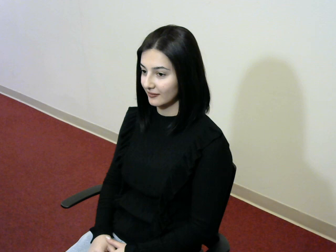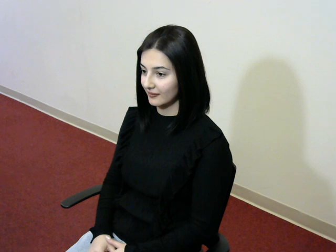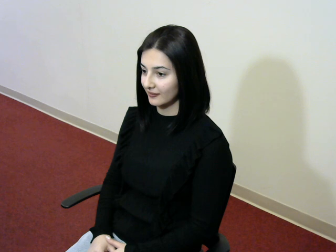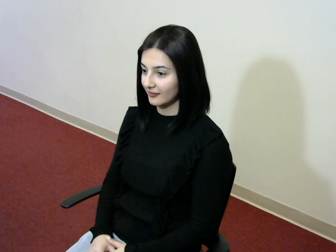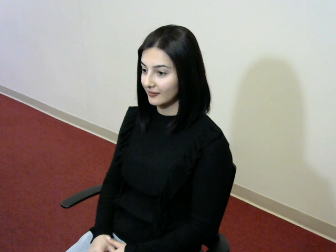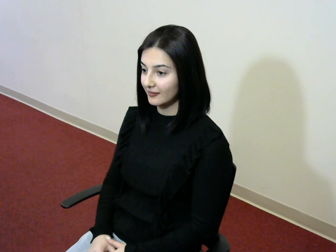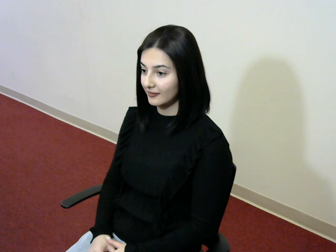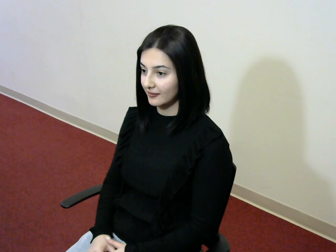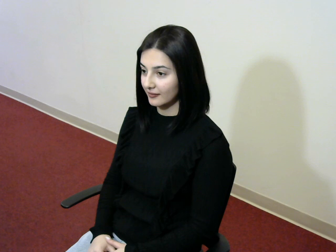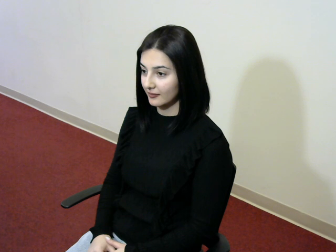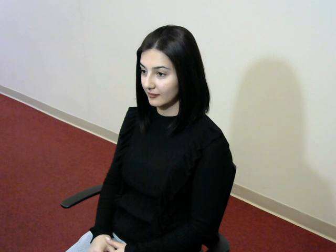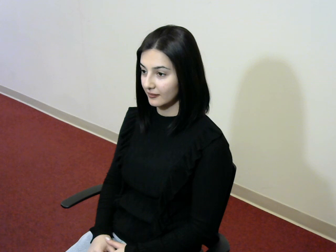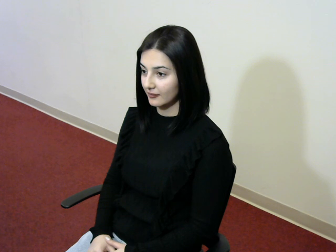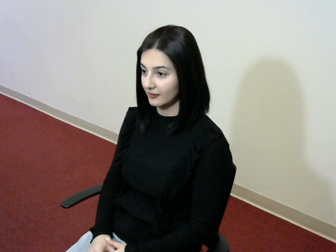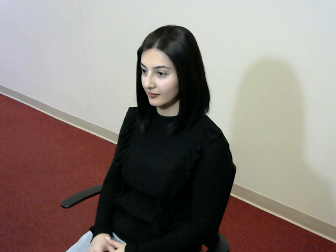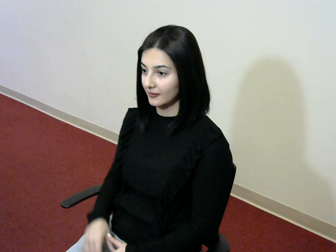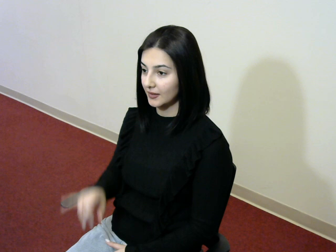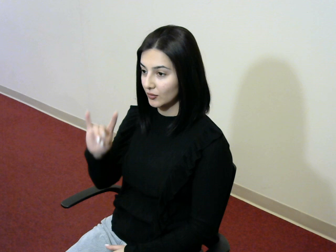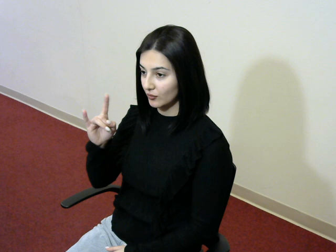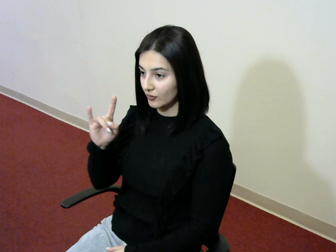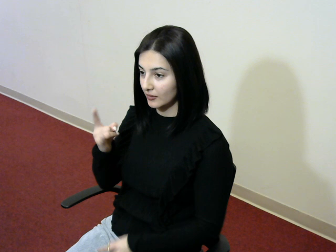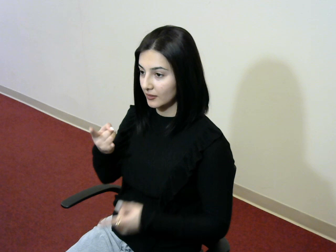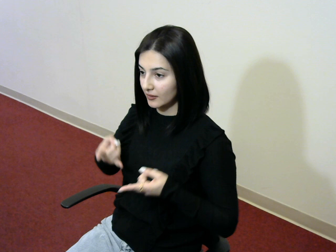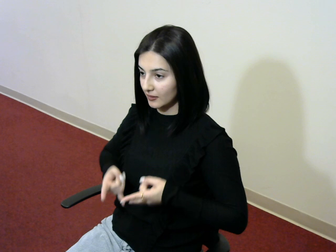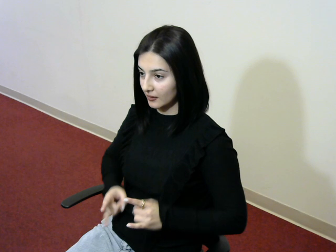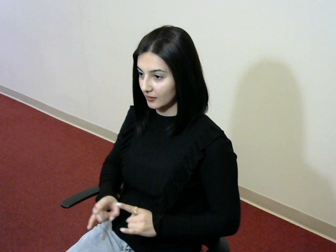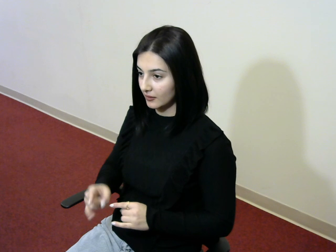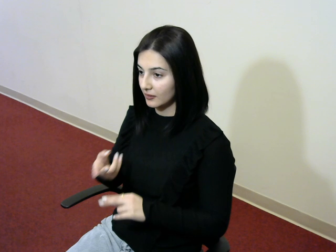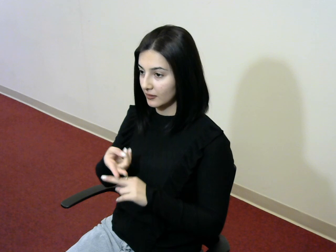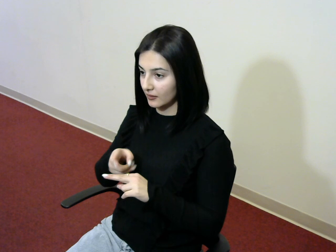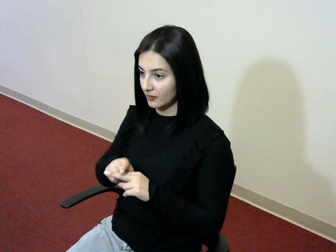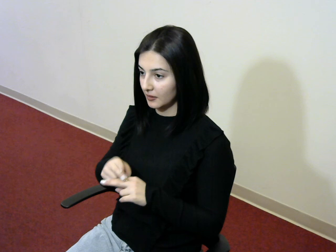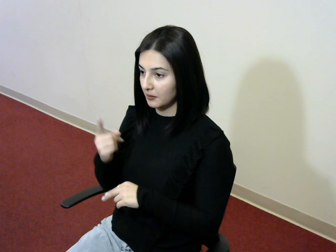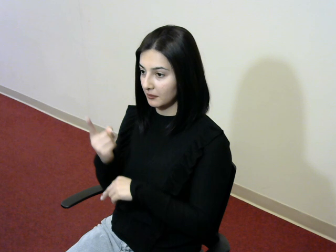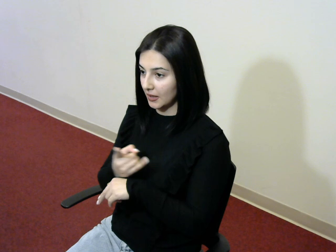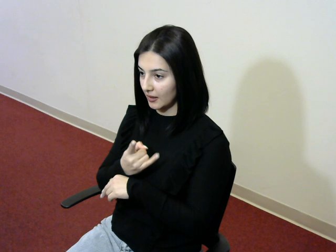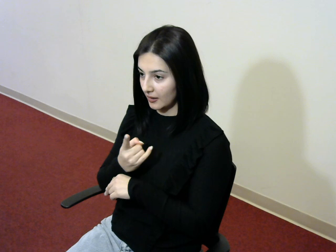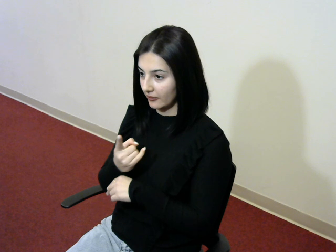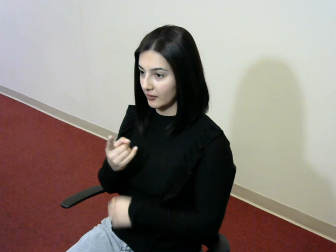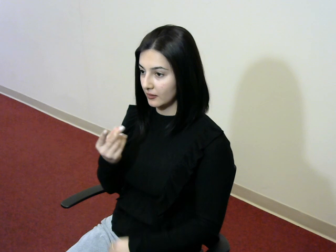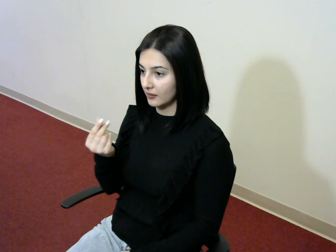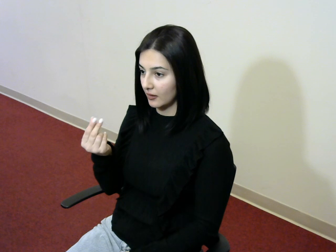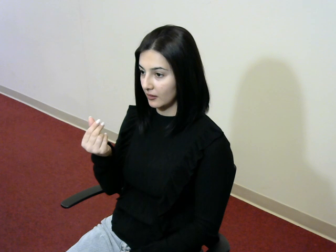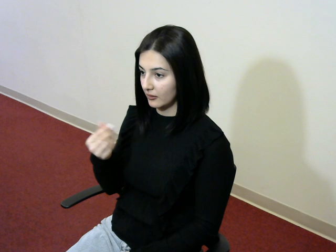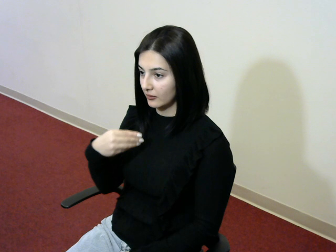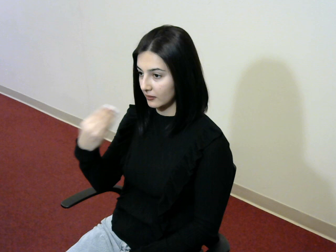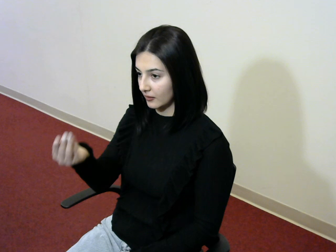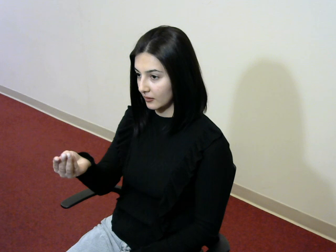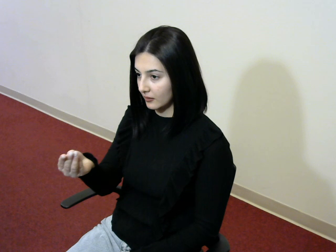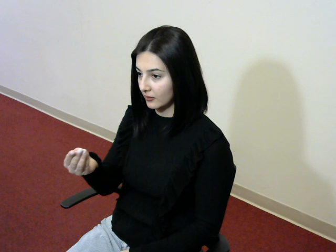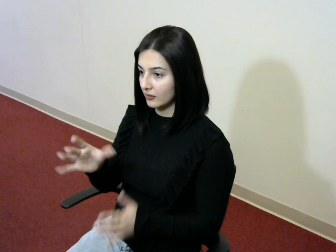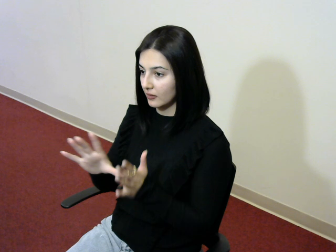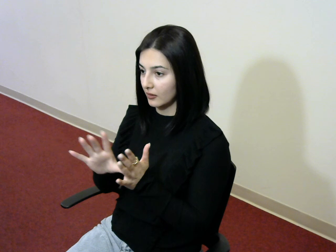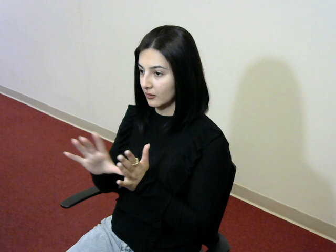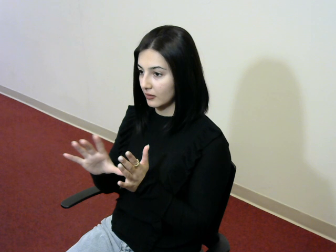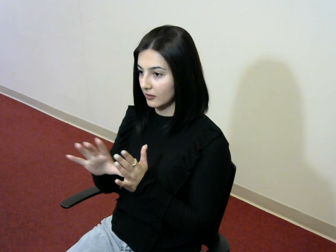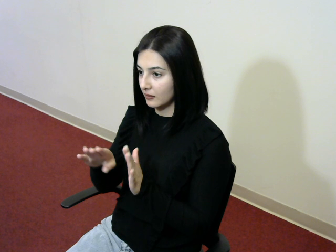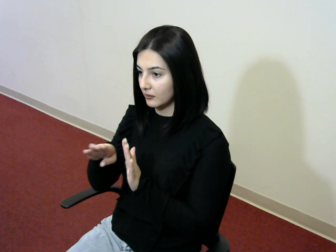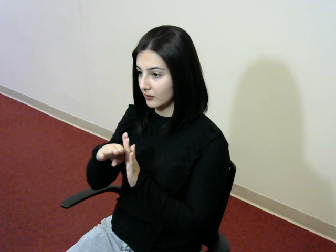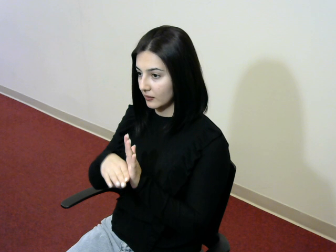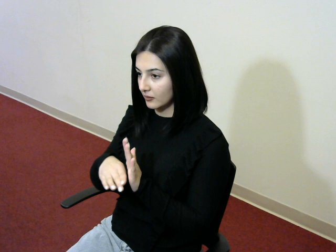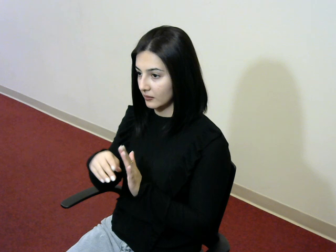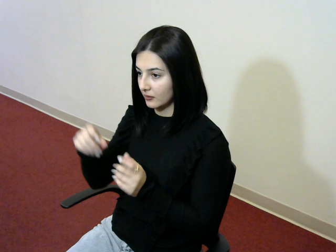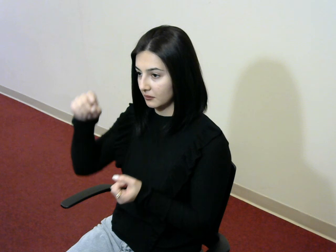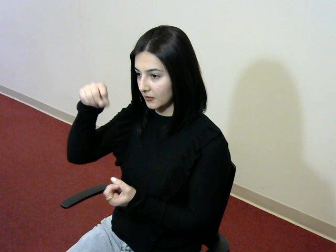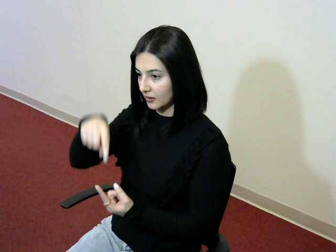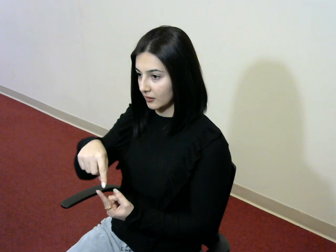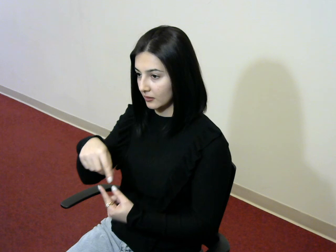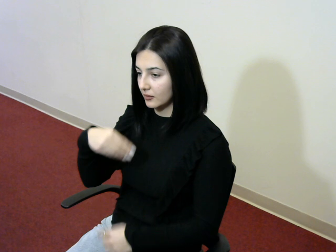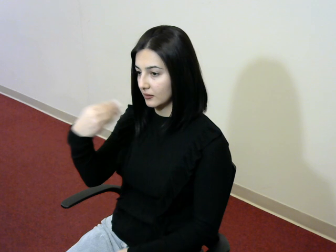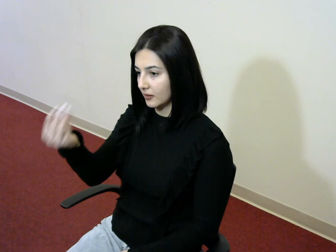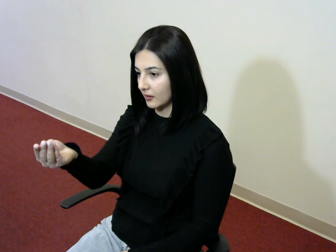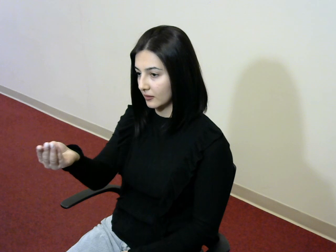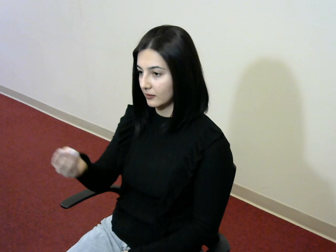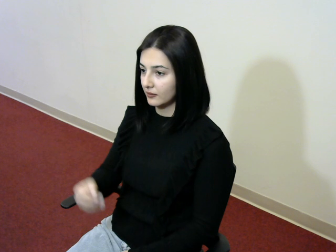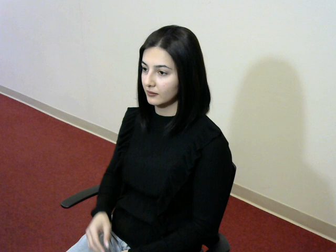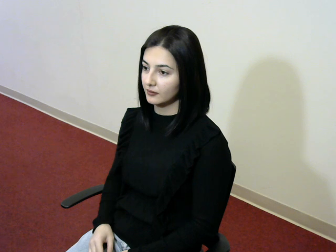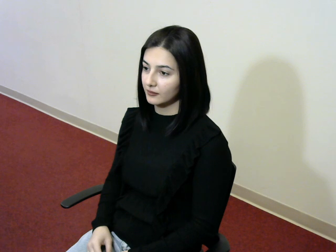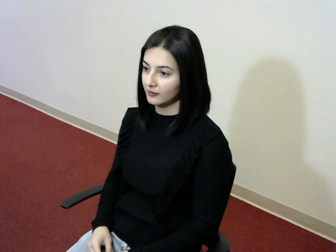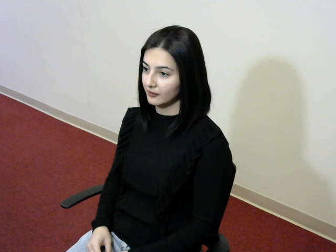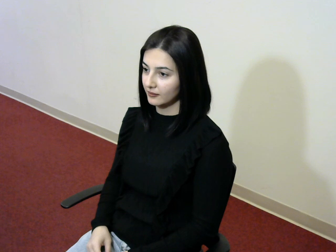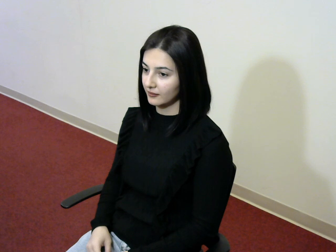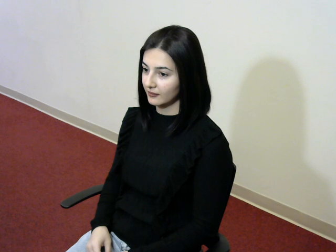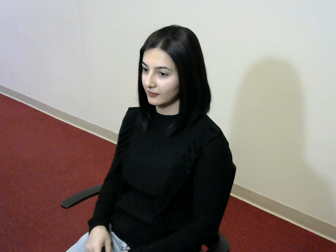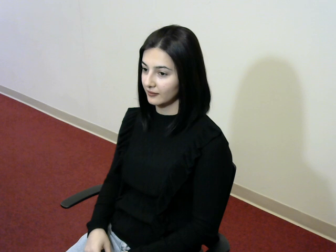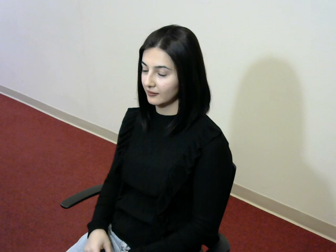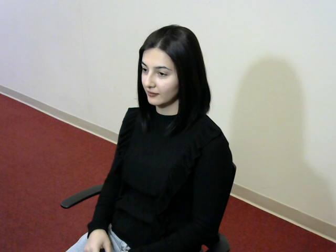Uşağın doğulmasına görə birdəfəlik məbləğin verilməsi elektron qaydaya uyğun verilir